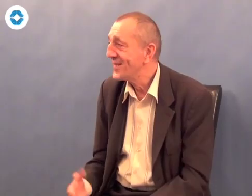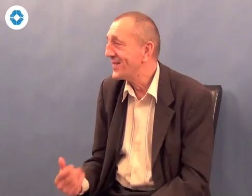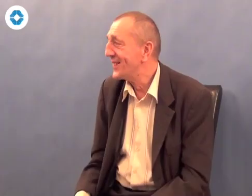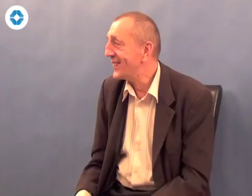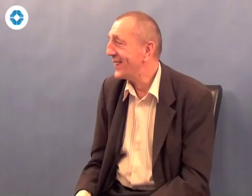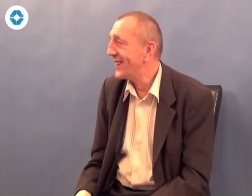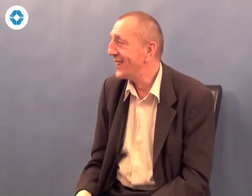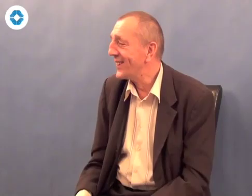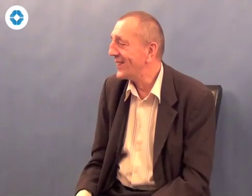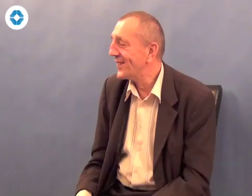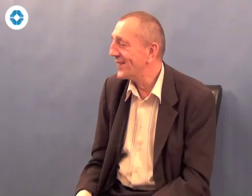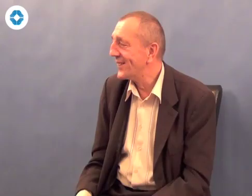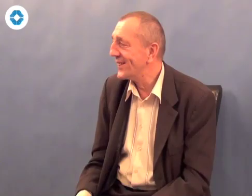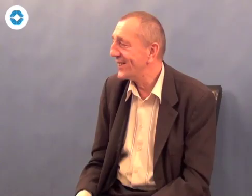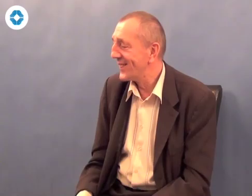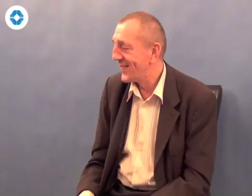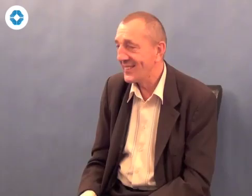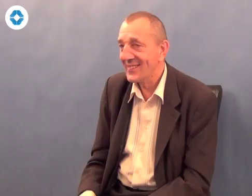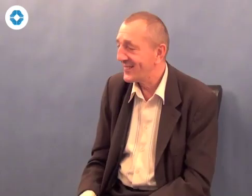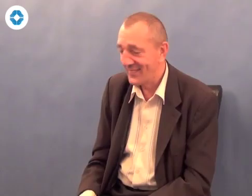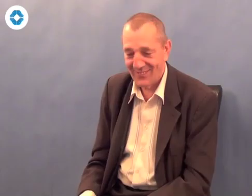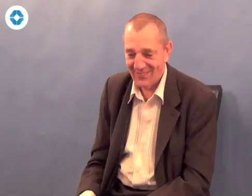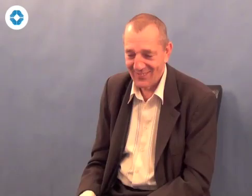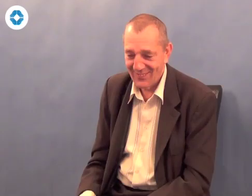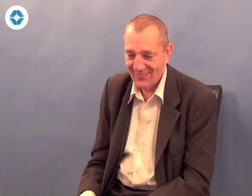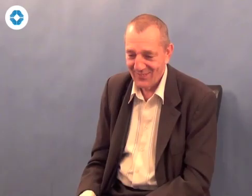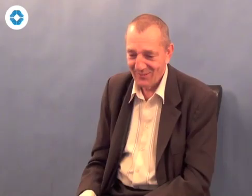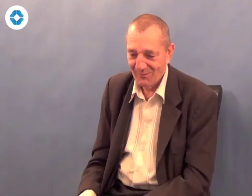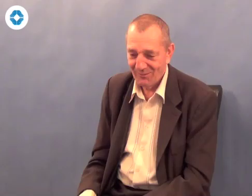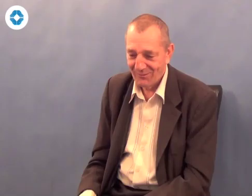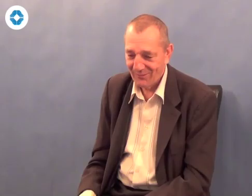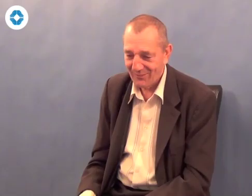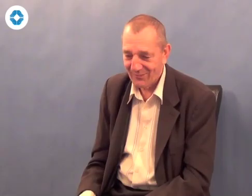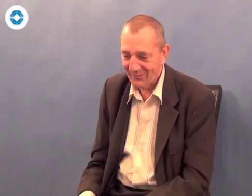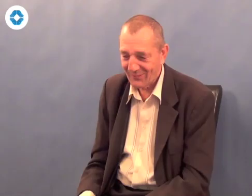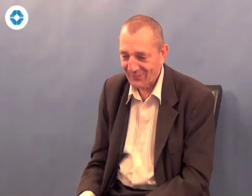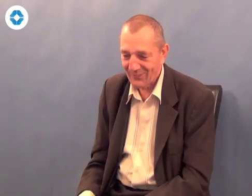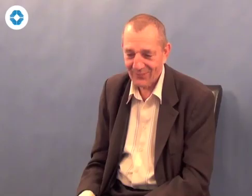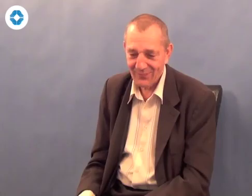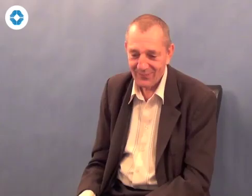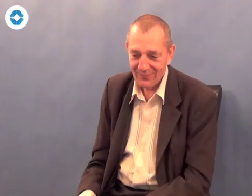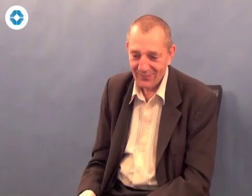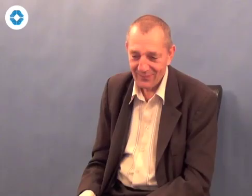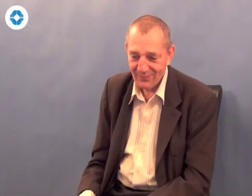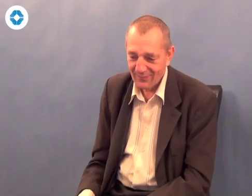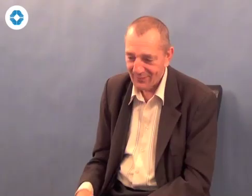Nie ma.